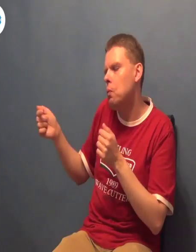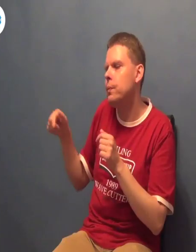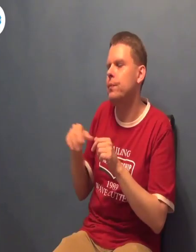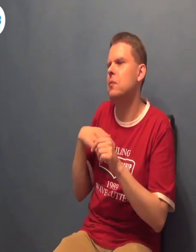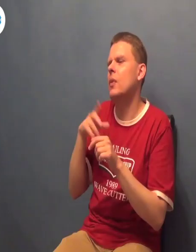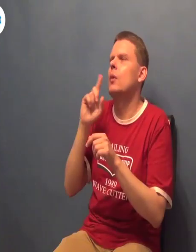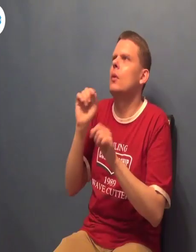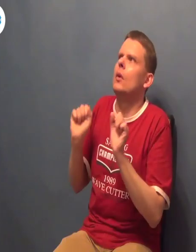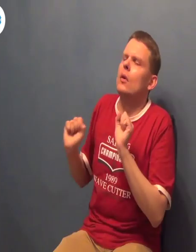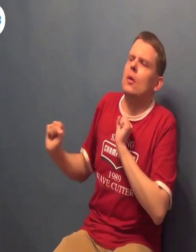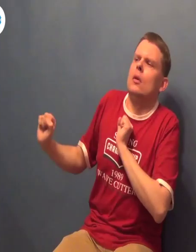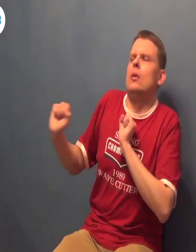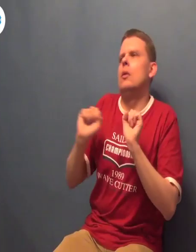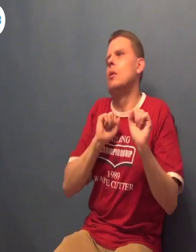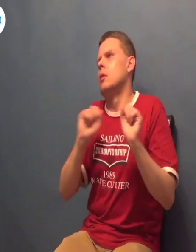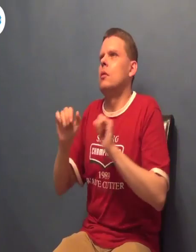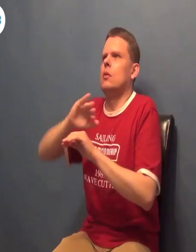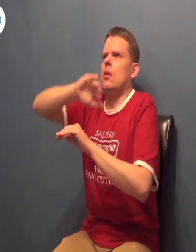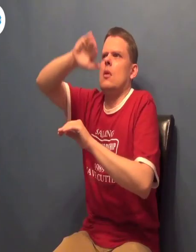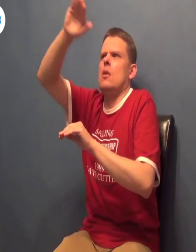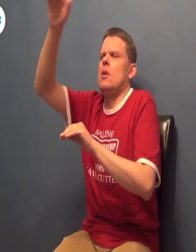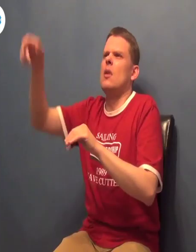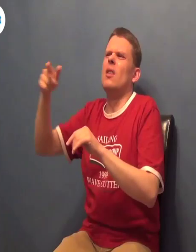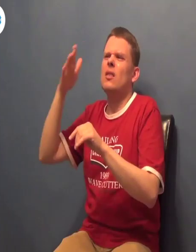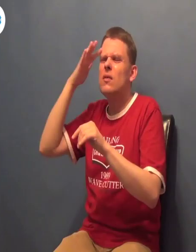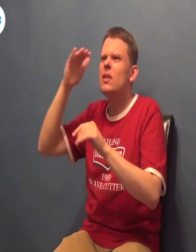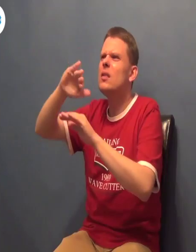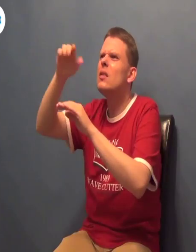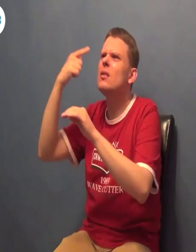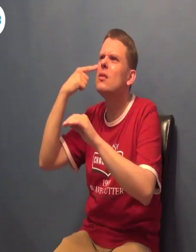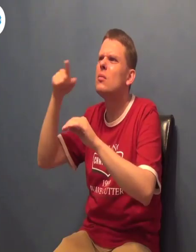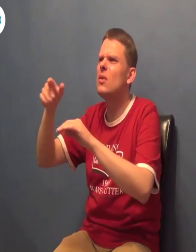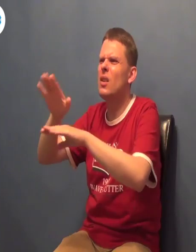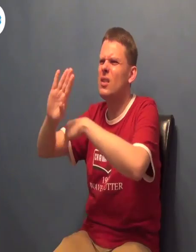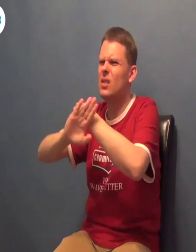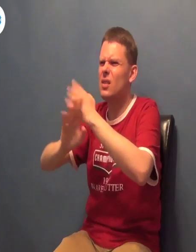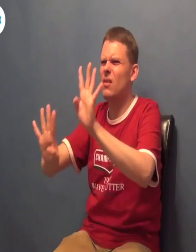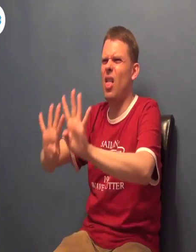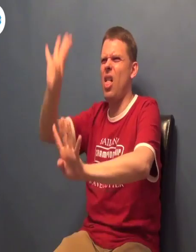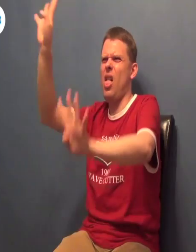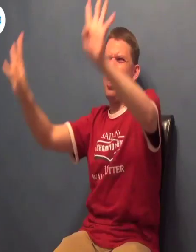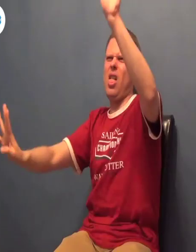Chłopiec biega wokół tej górki, widać, że jest ona porośnięta krzakami, drzewami.